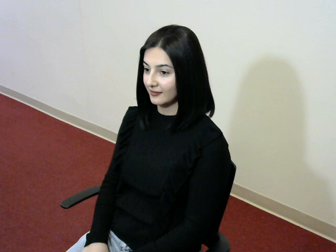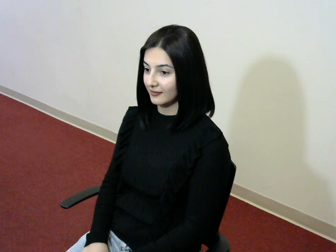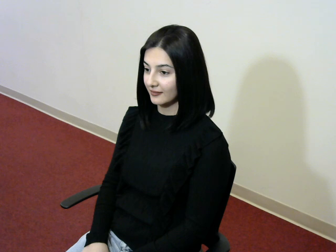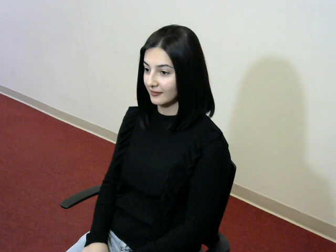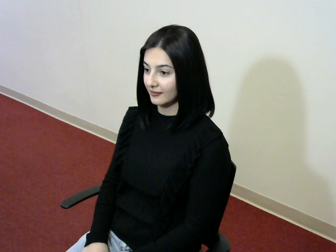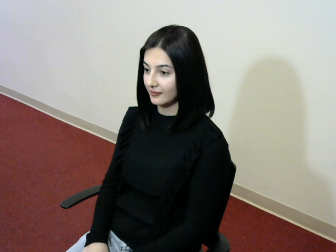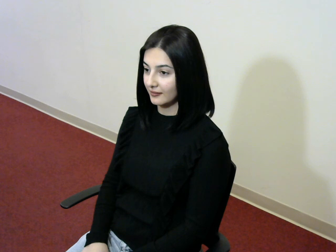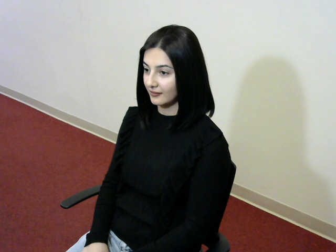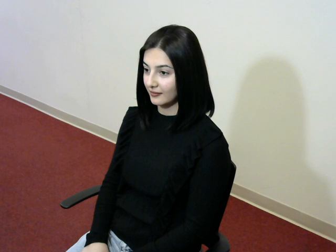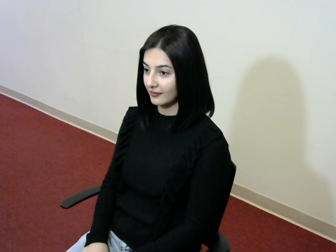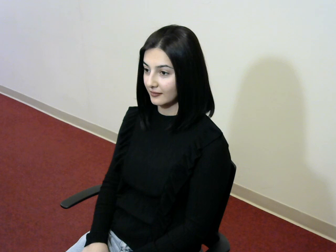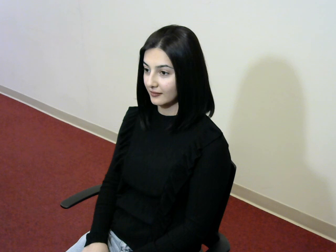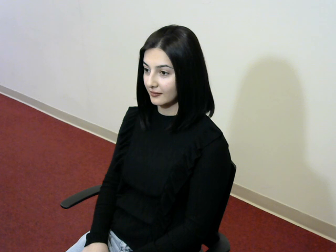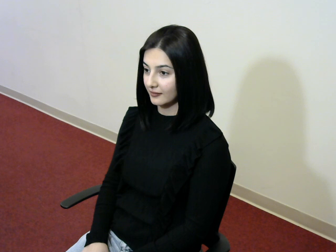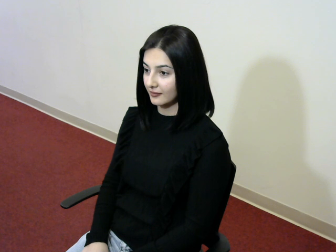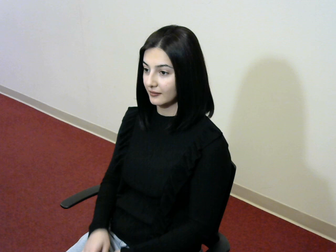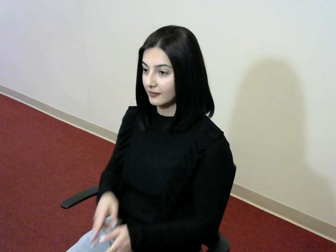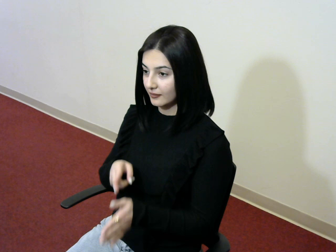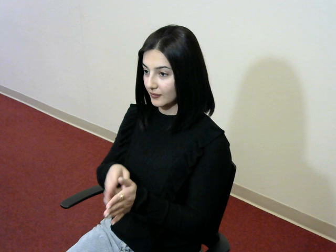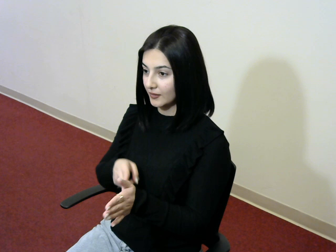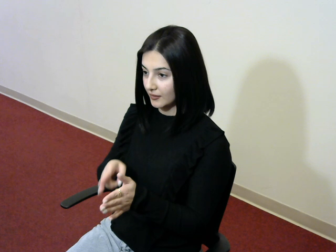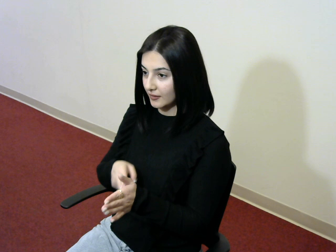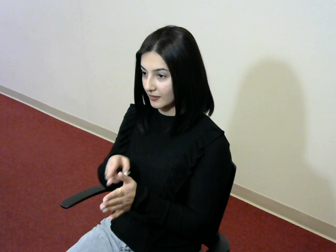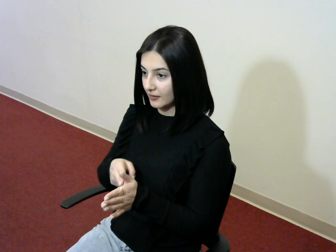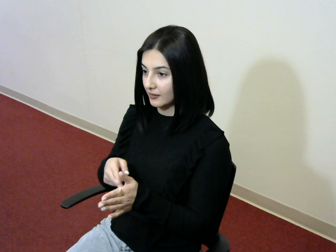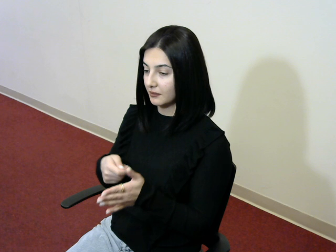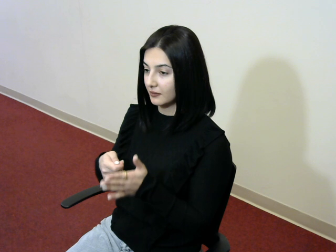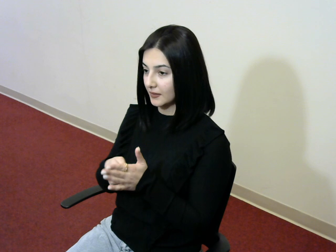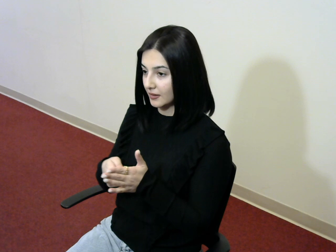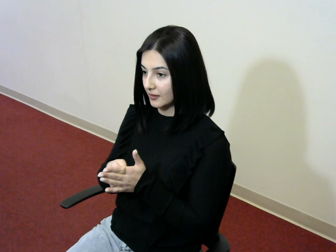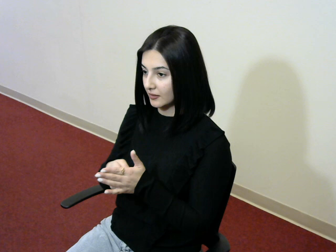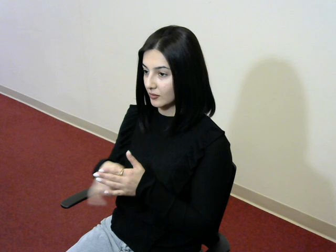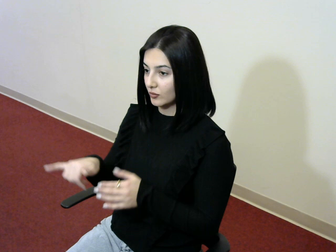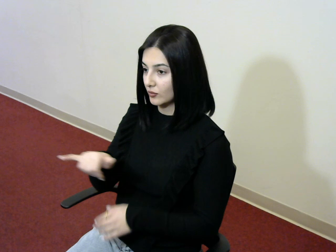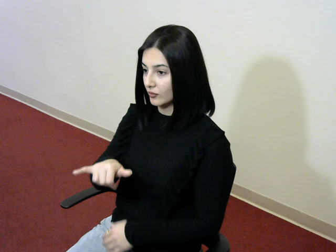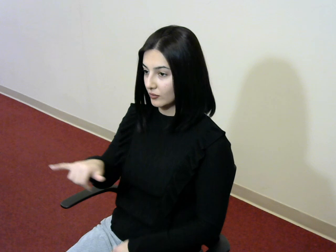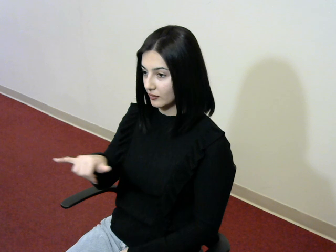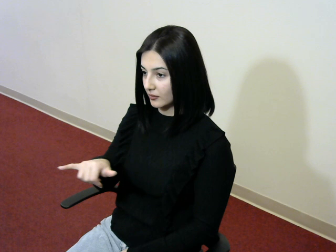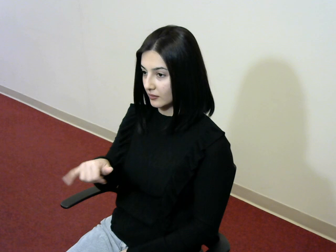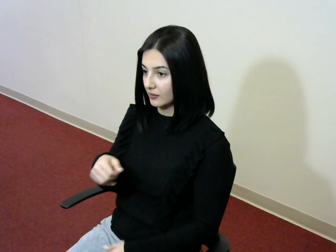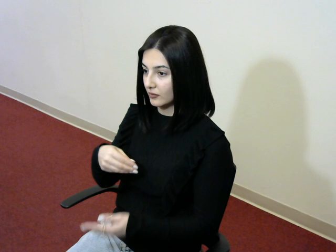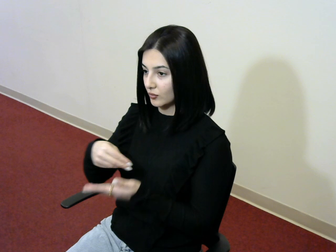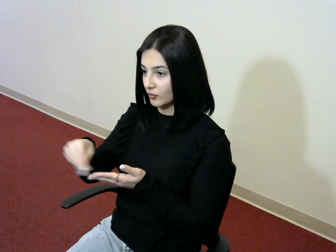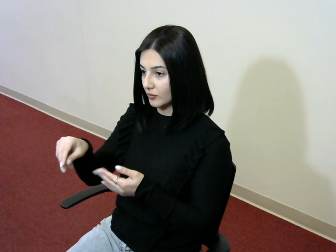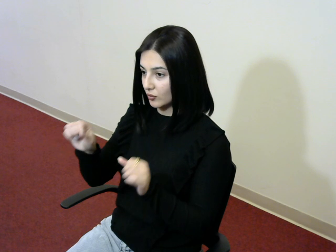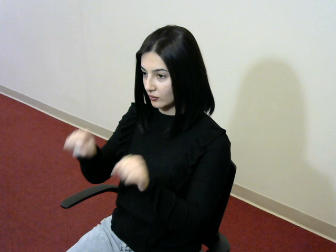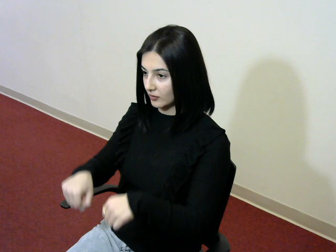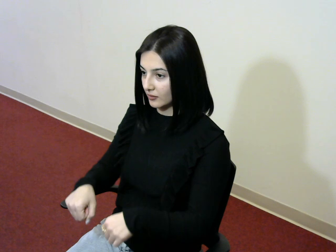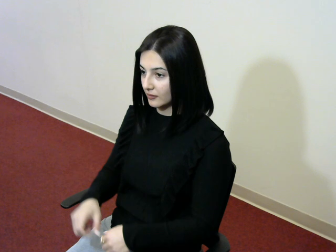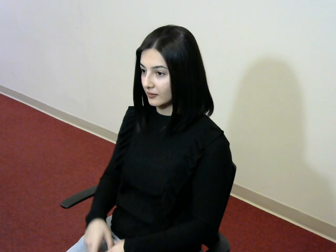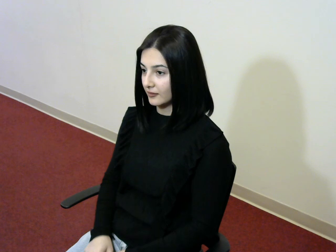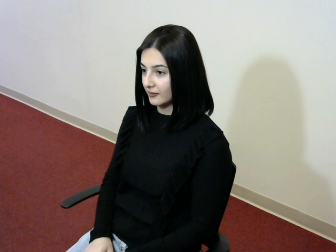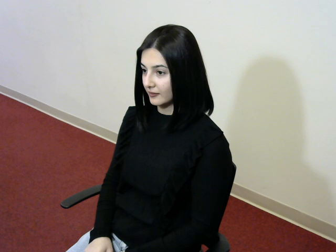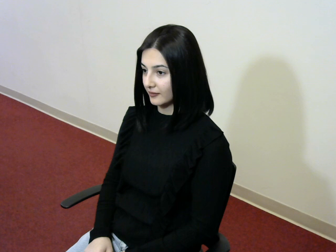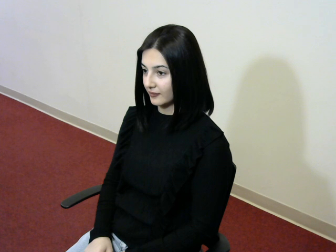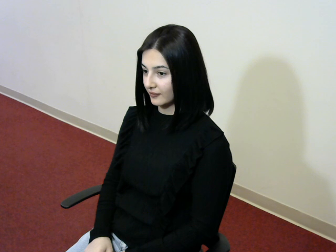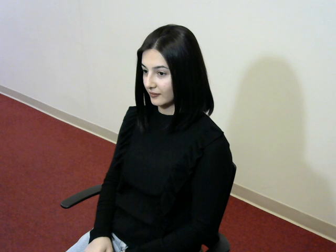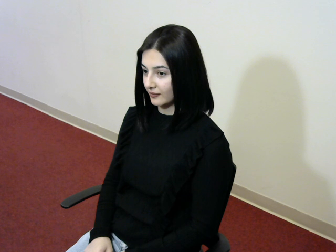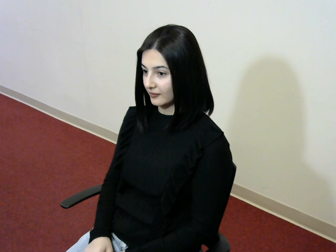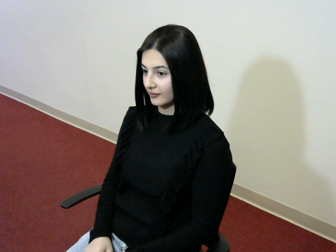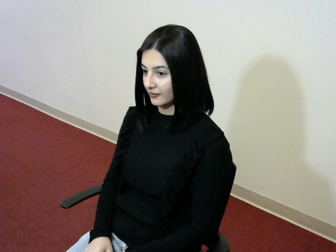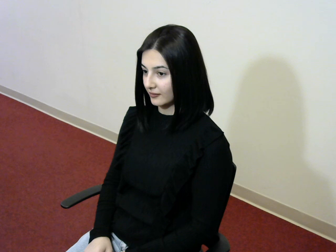Qatar biletini haradan almaq olar?